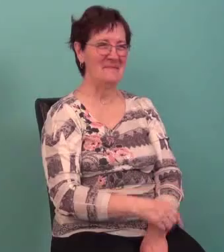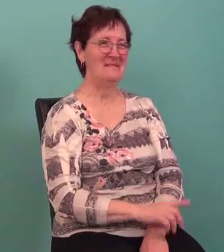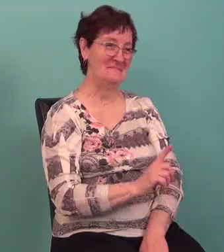Nie wolno.